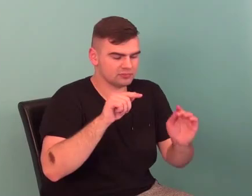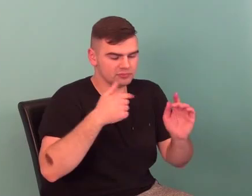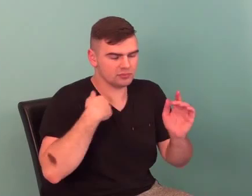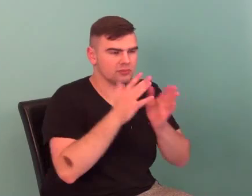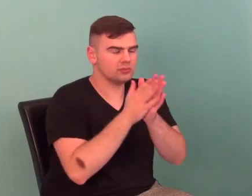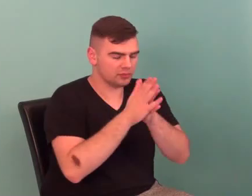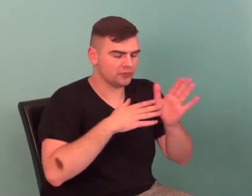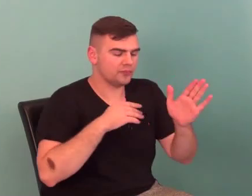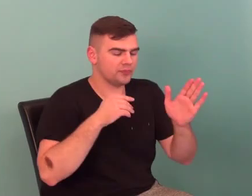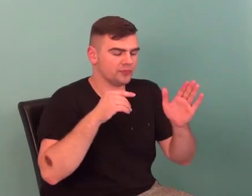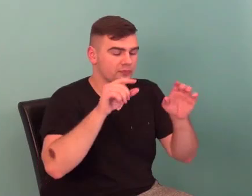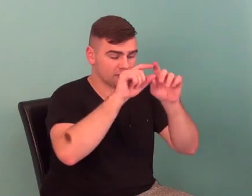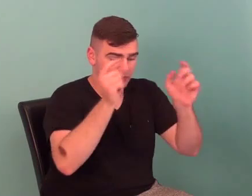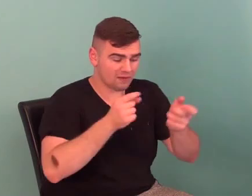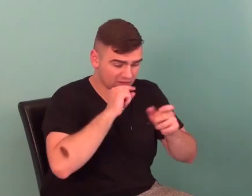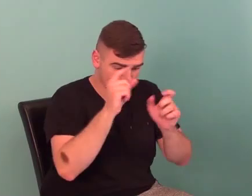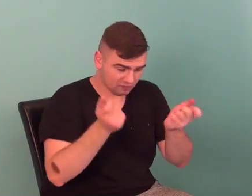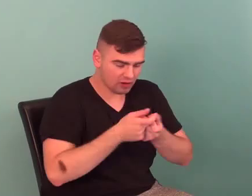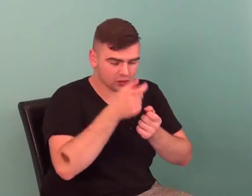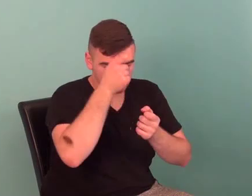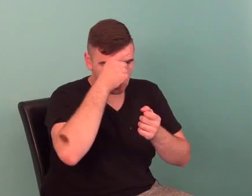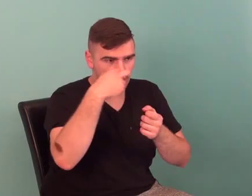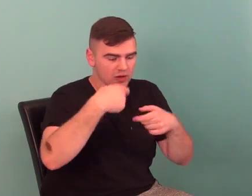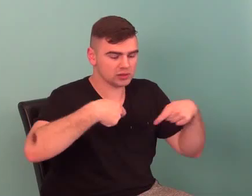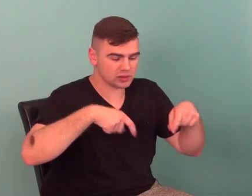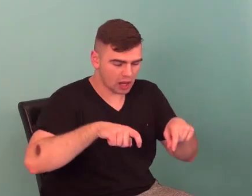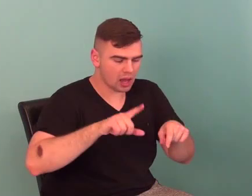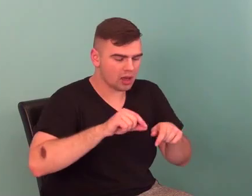Zamigam, jest czerwone koło, a w środku jest kształt ławki oraz człowiek siedzący na ławce.